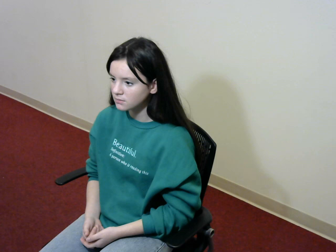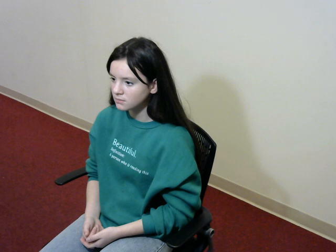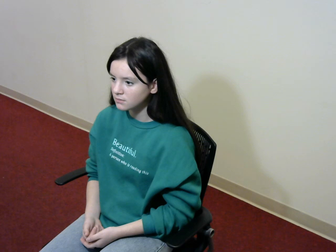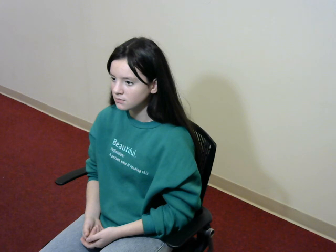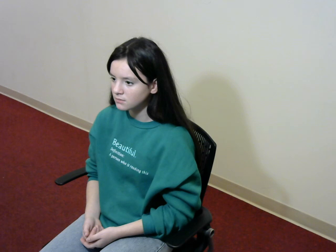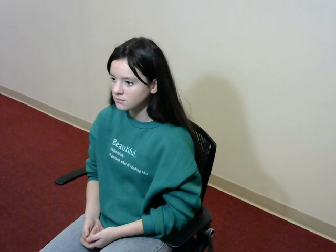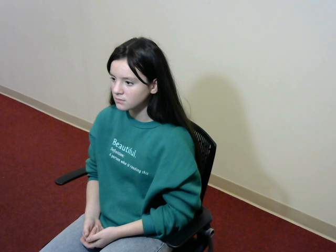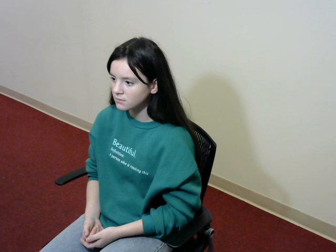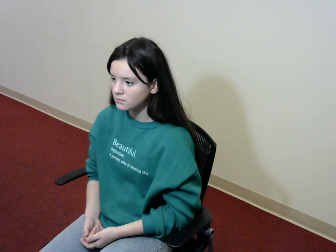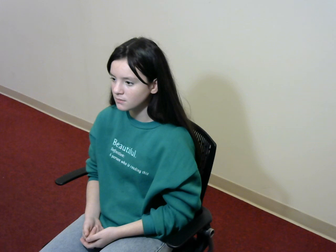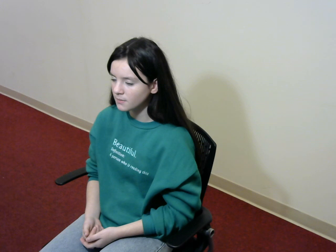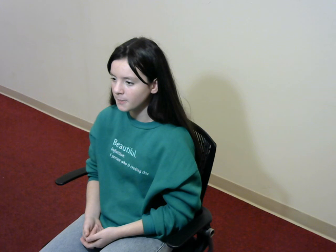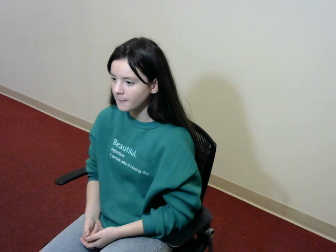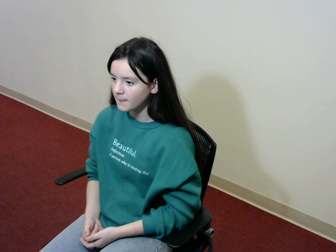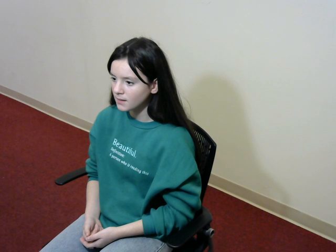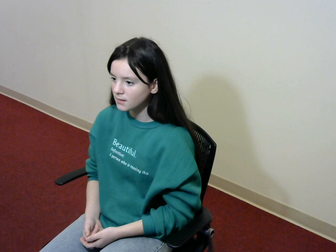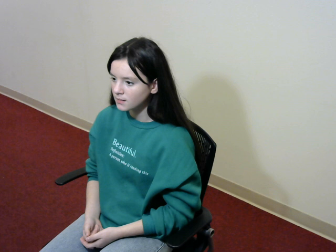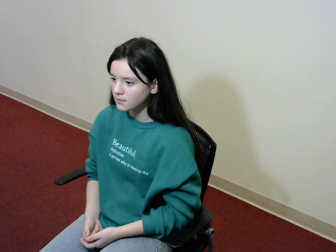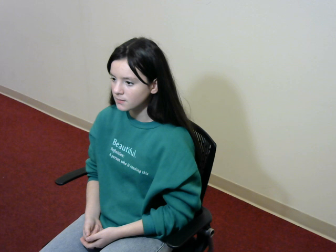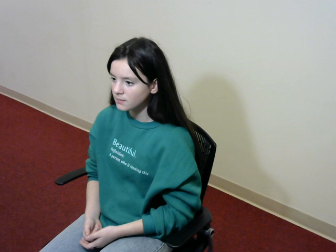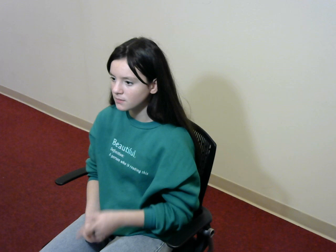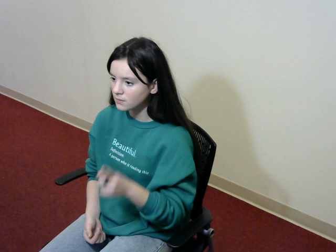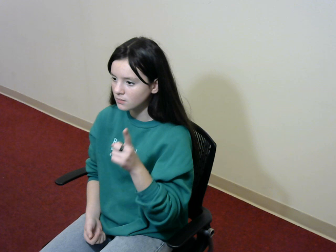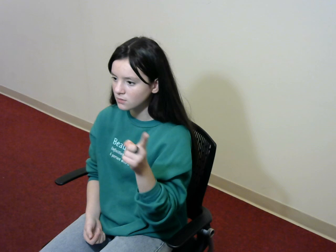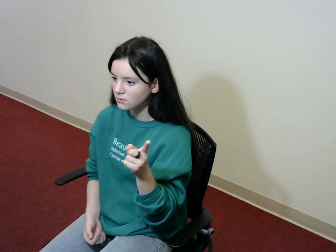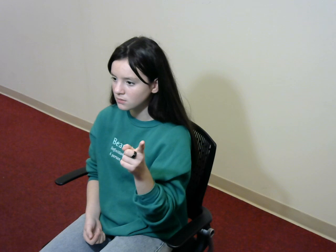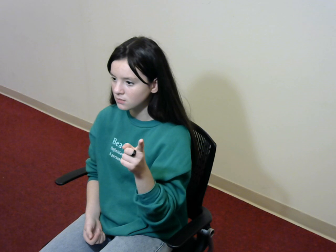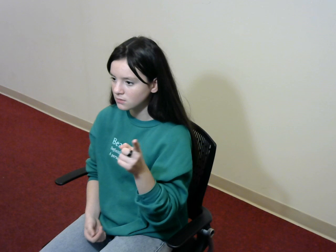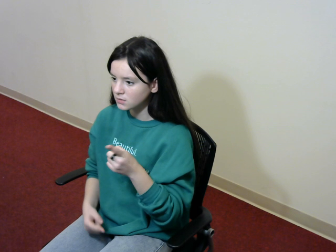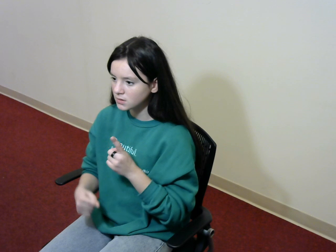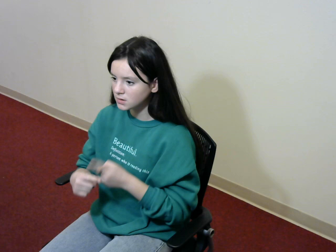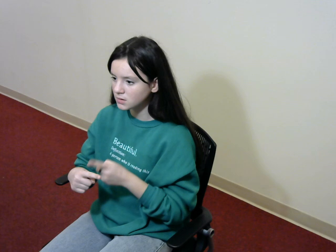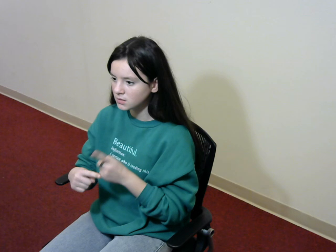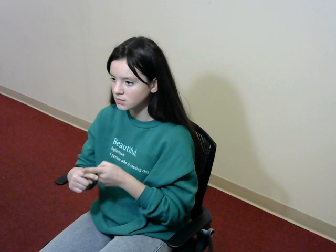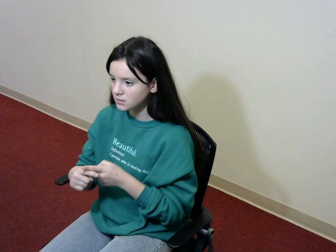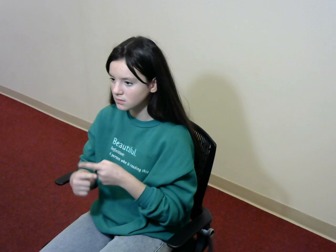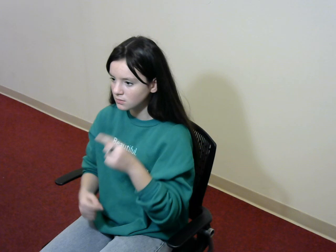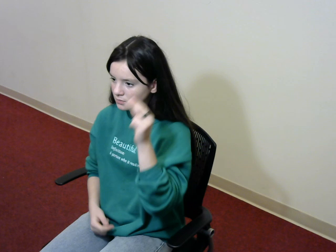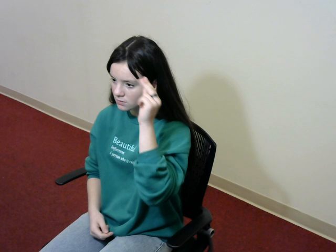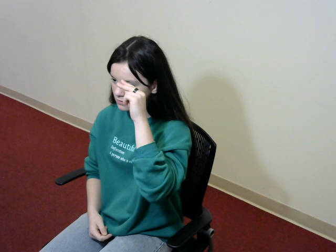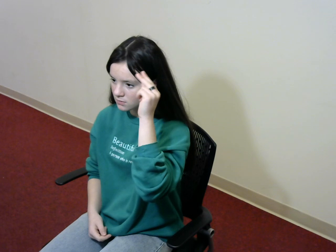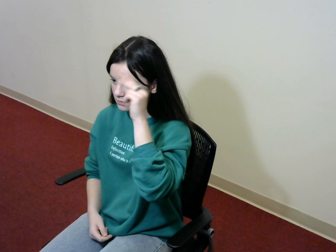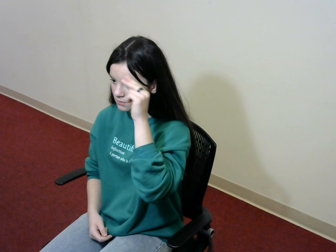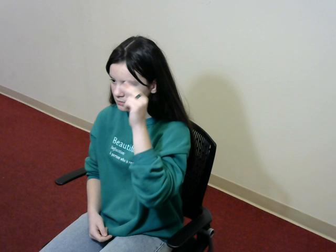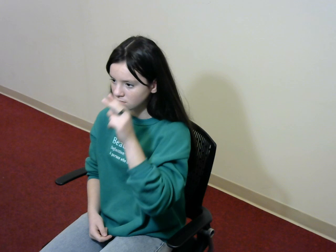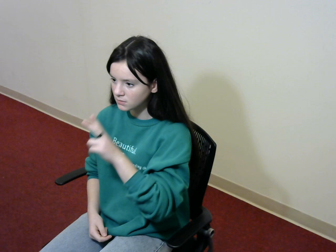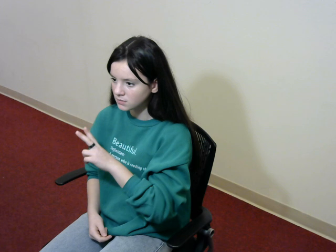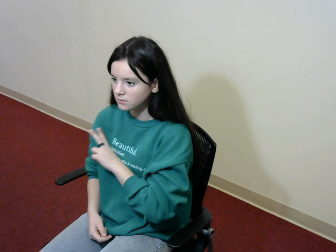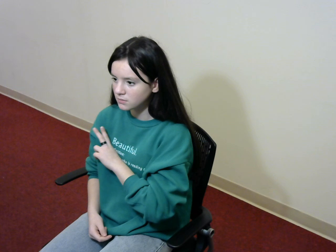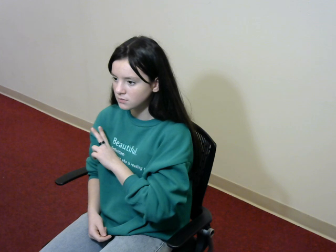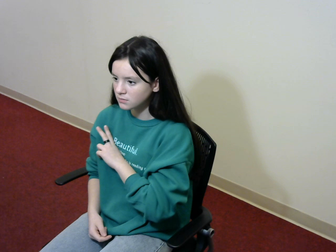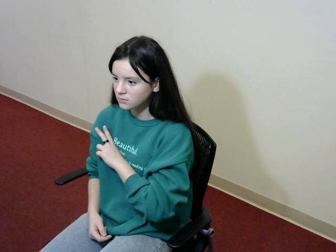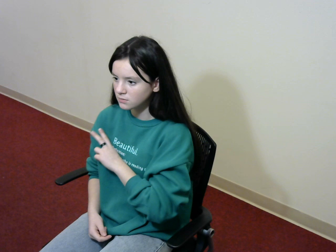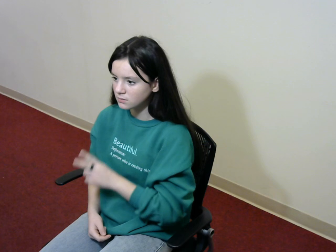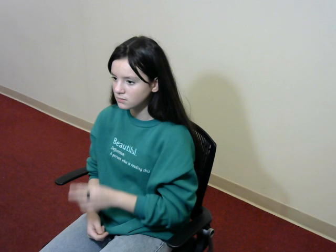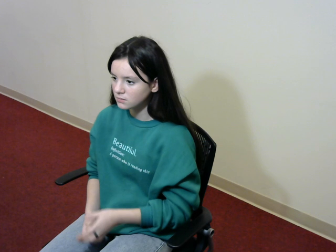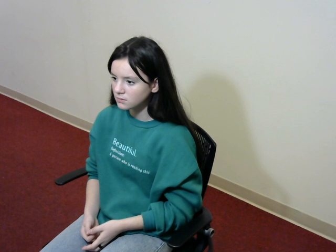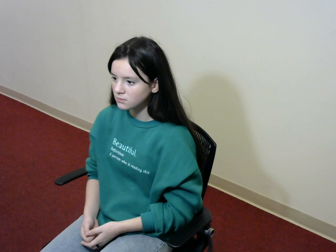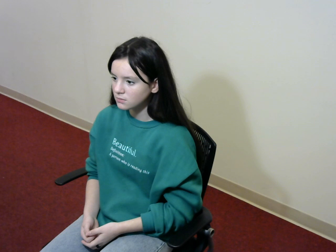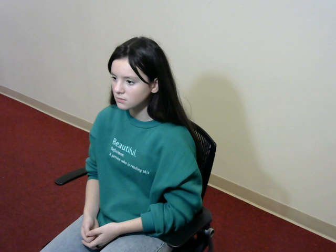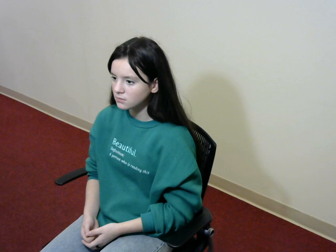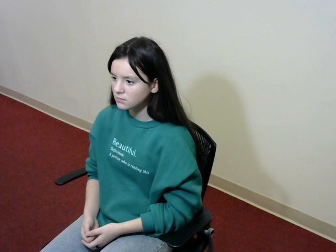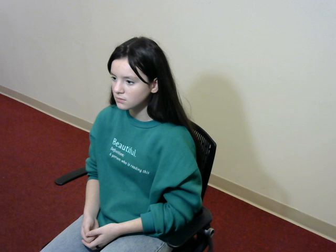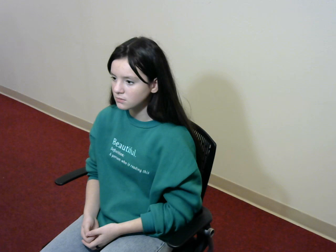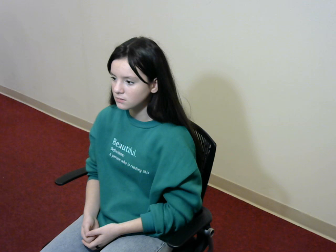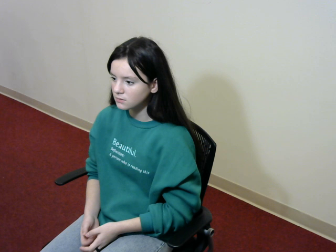O riyazi dərsləri sevir